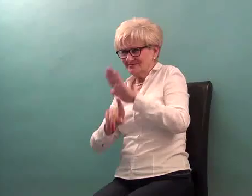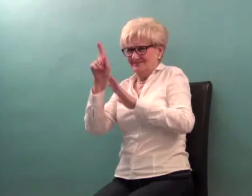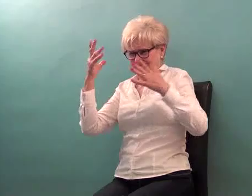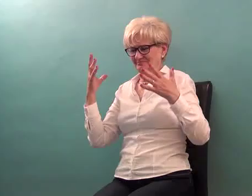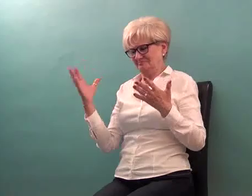Zerwał ubranie ze sznura.